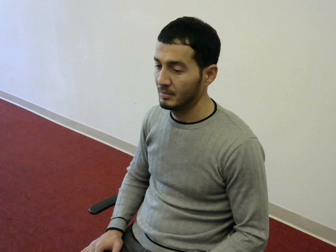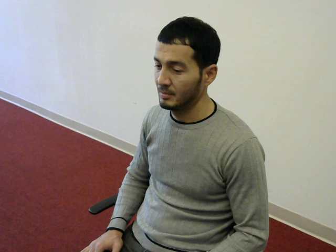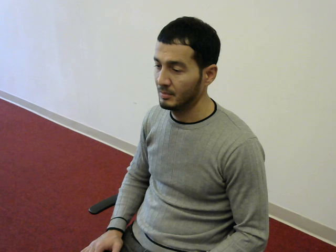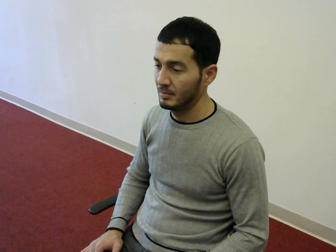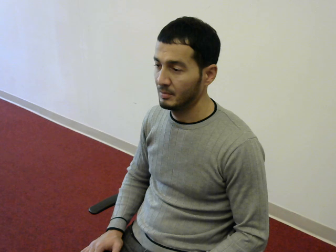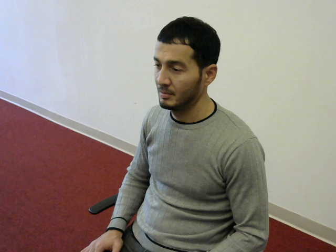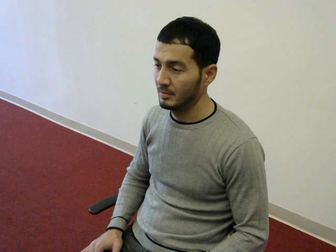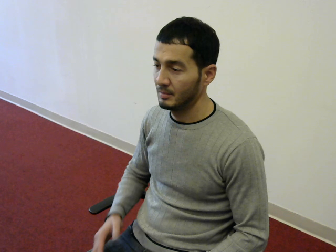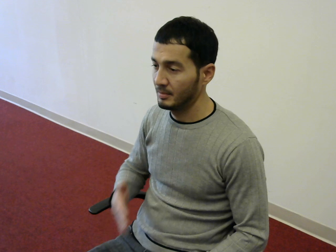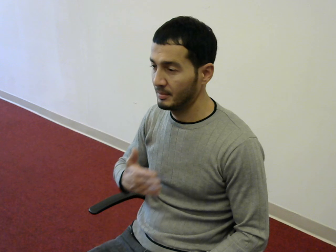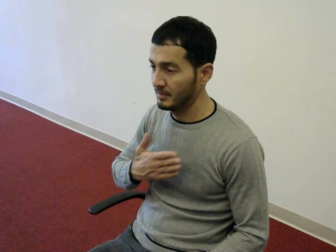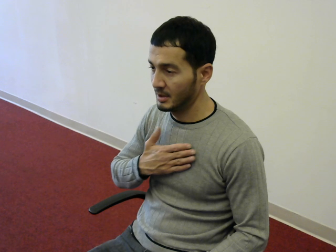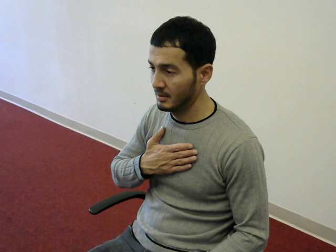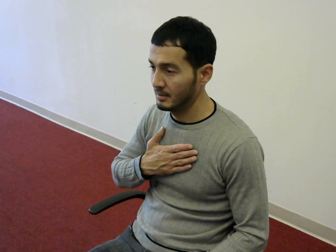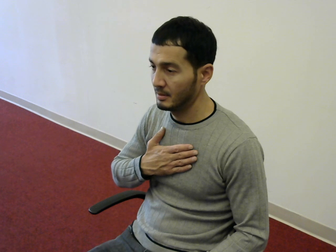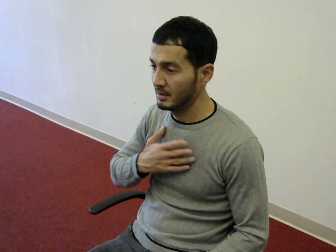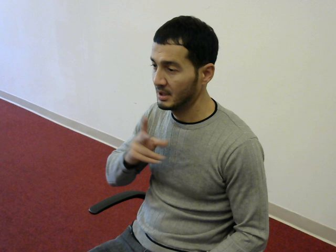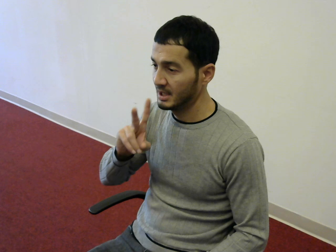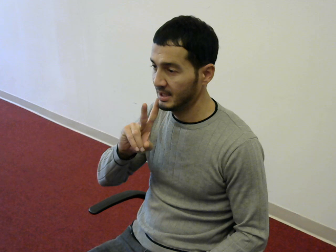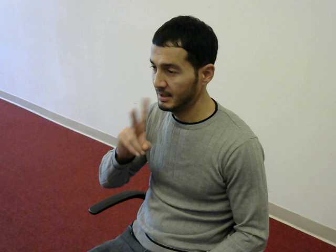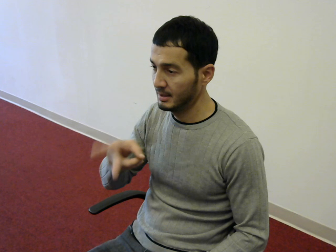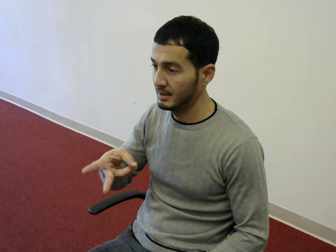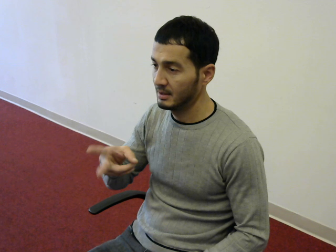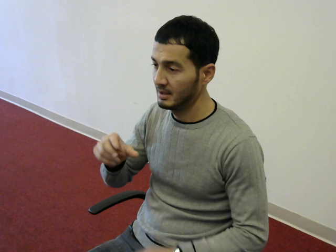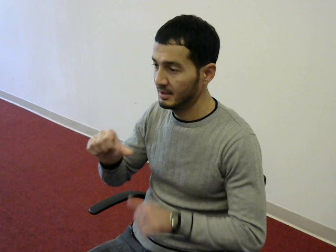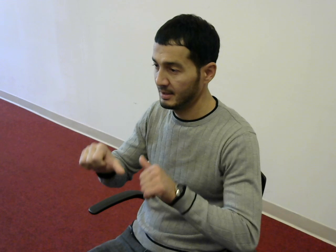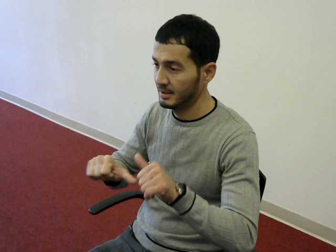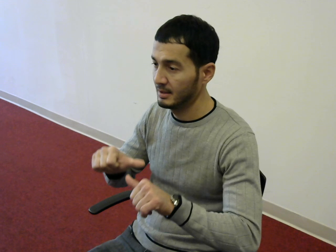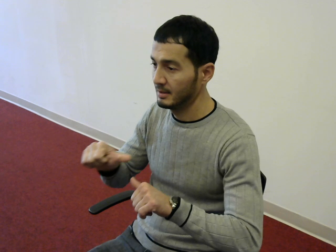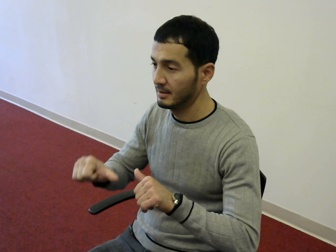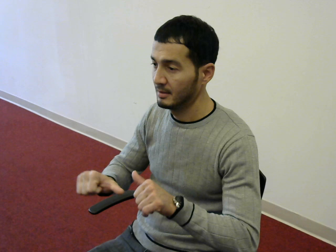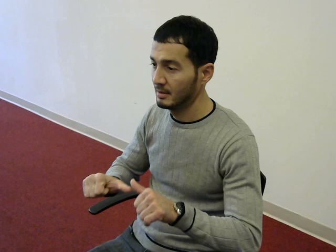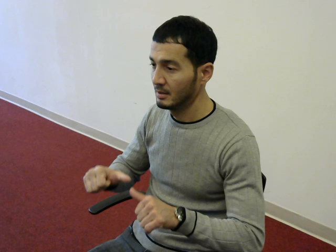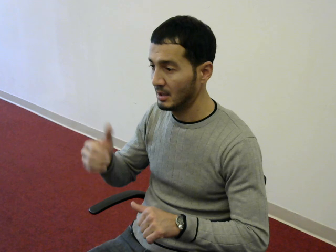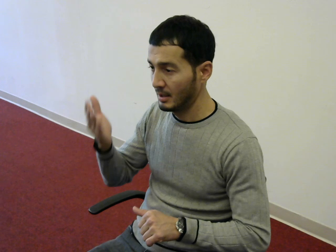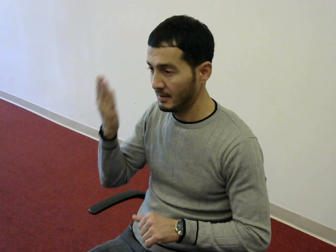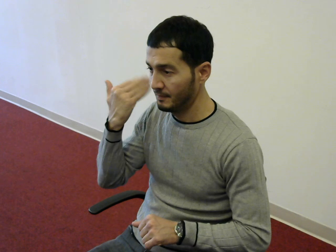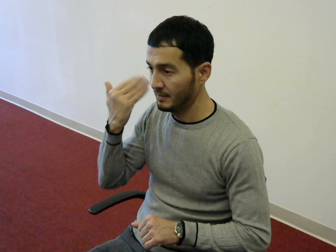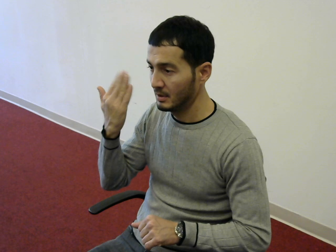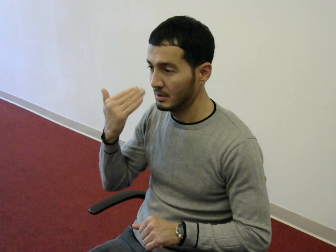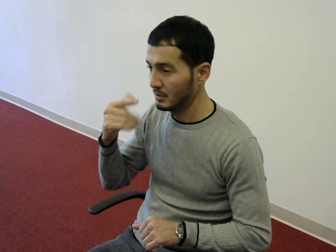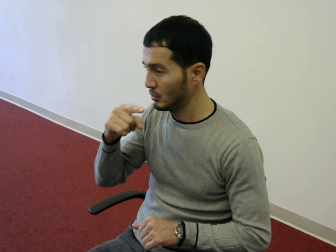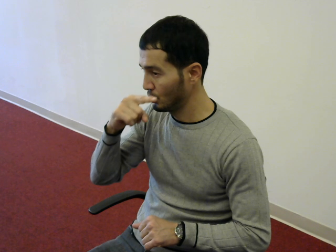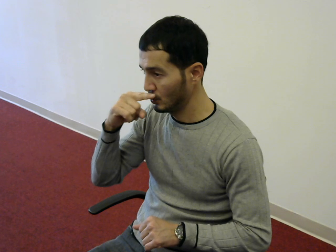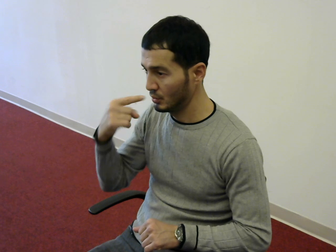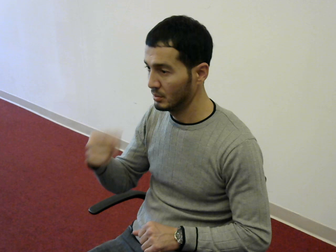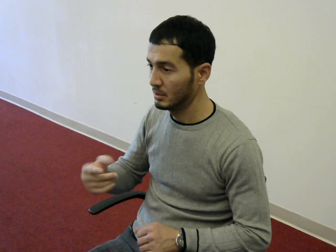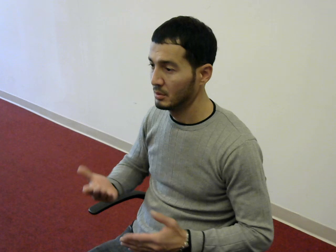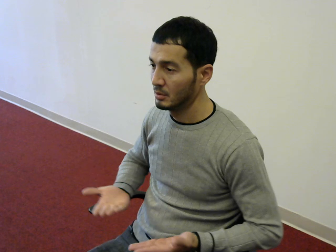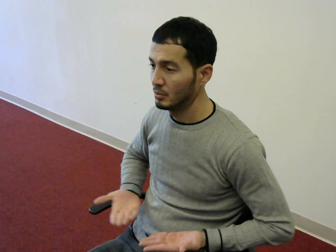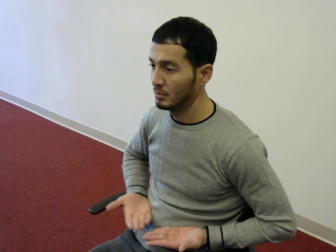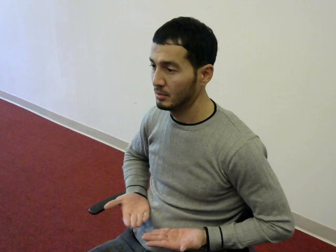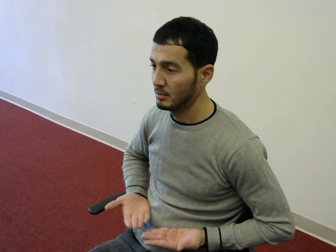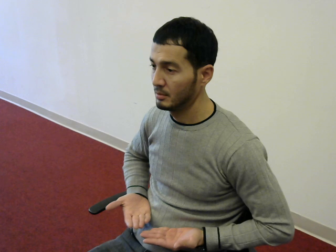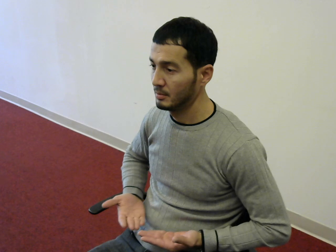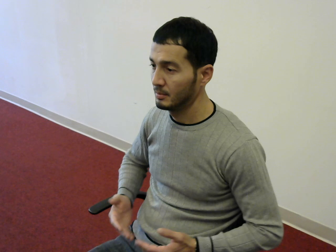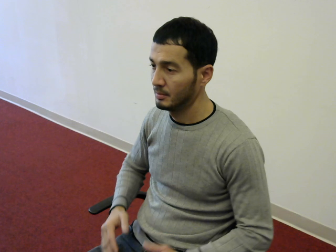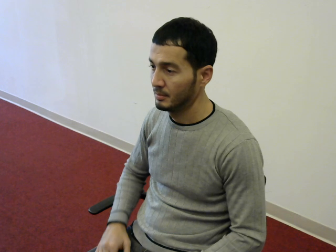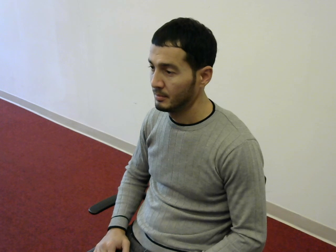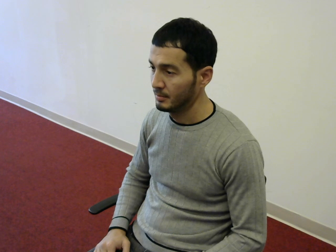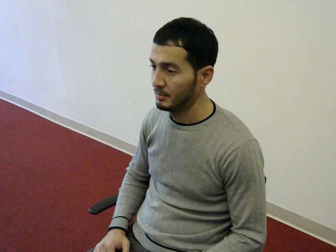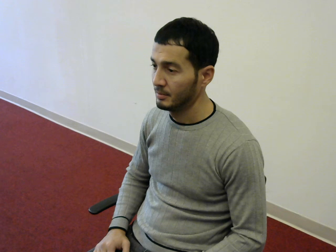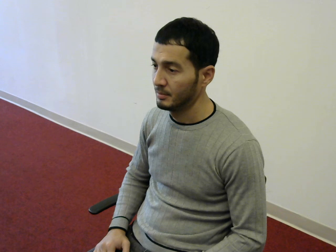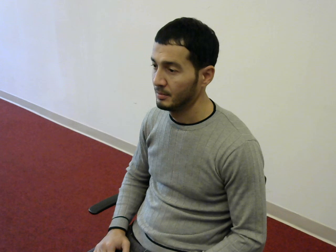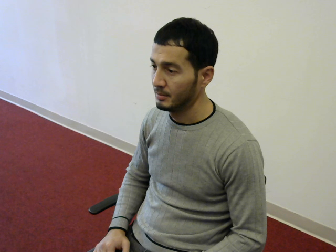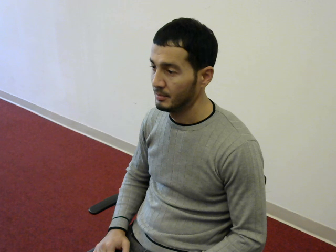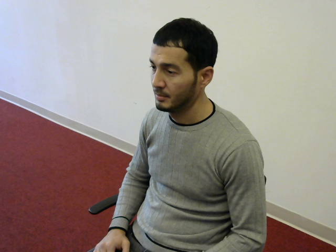Mən iki il öncə Rusiyada yaşayırdım